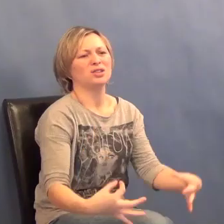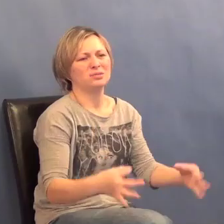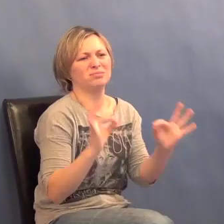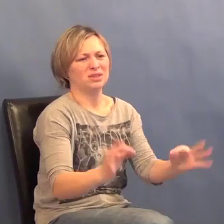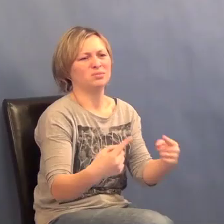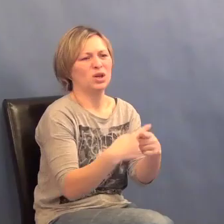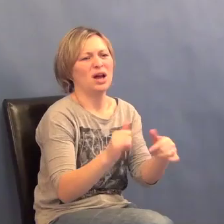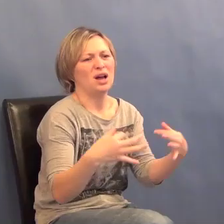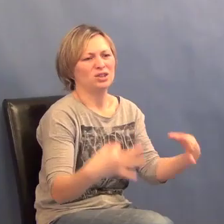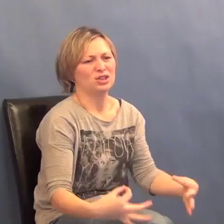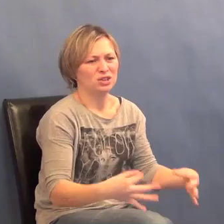To pasuje idealnie, tak jak dzisiaj.